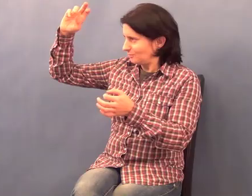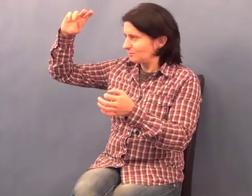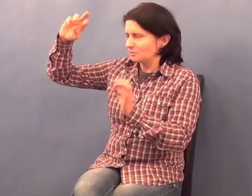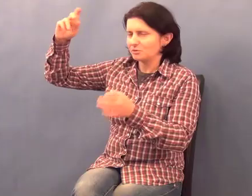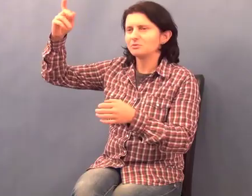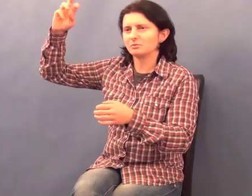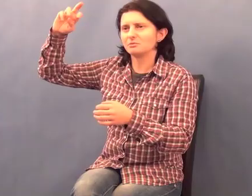Dobrze.